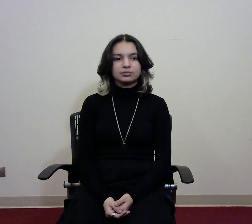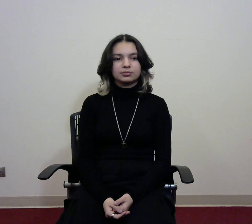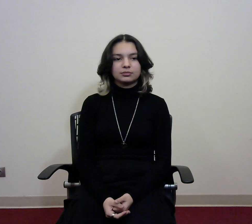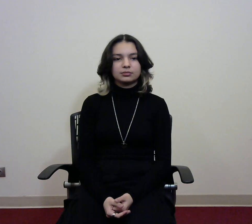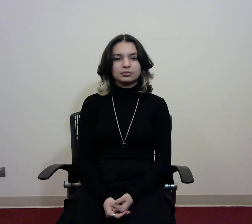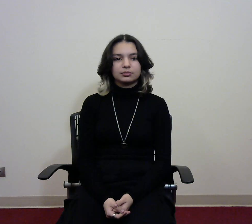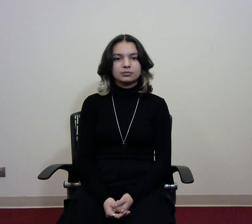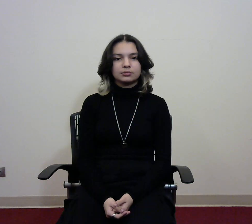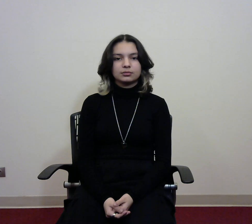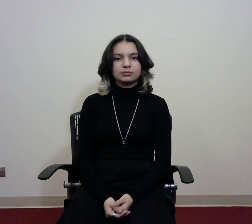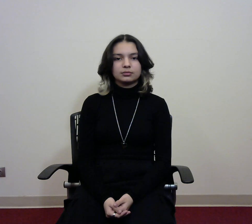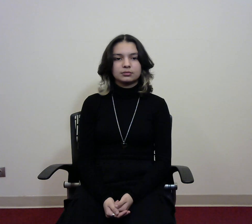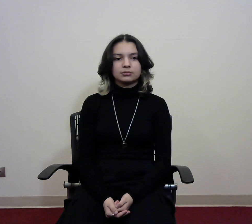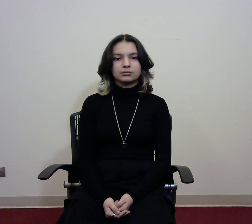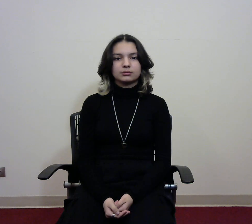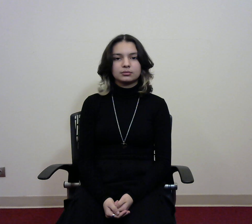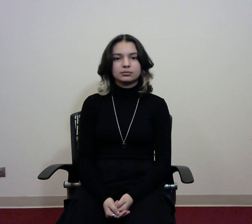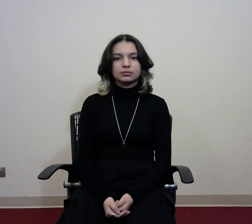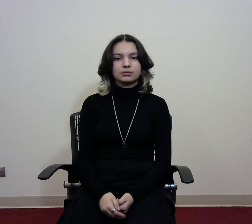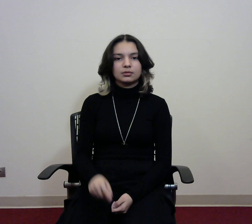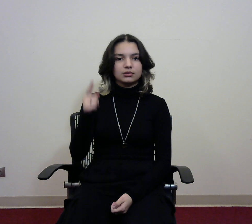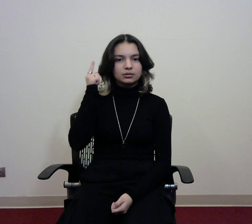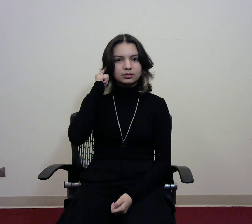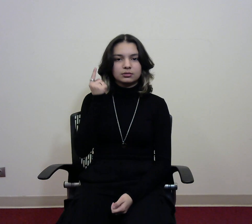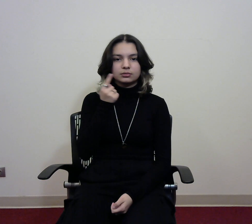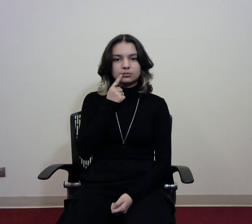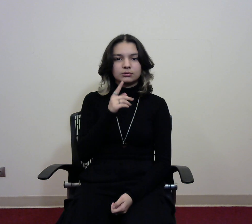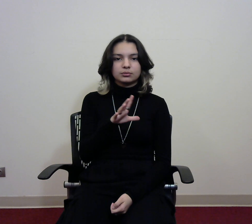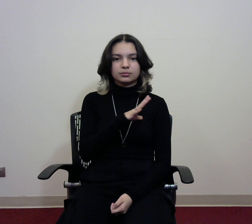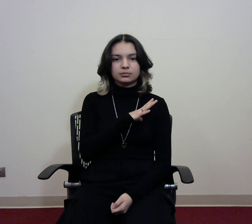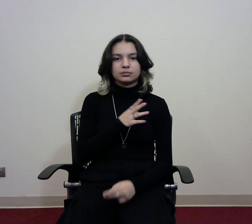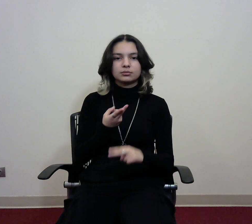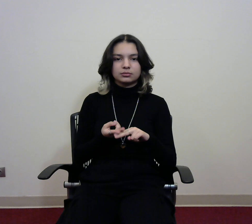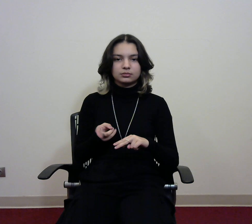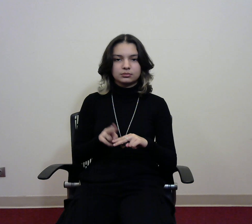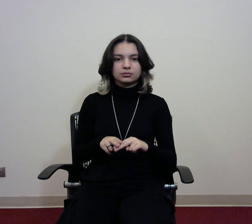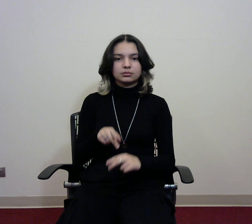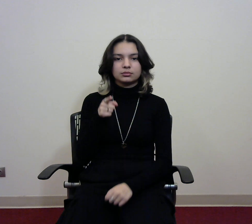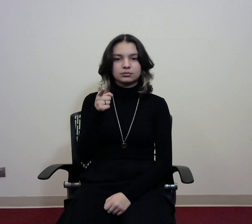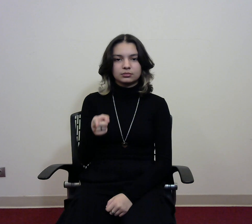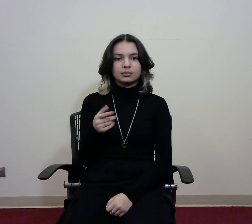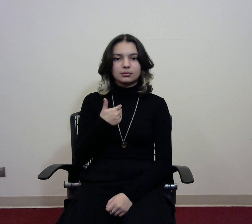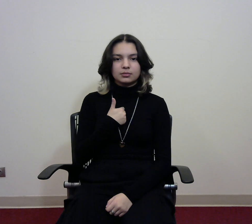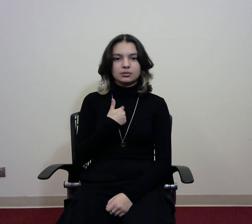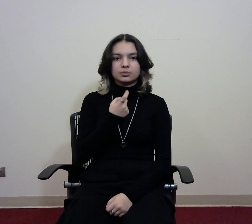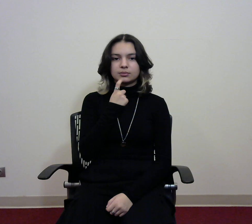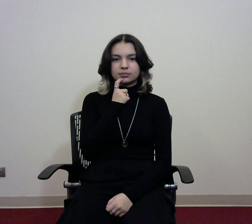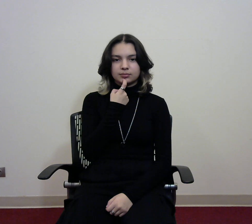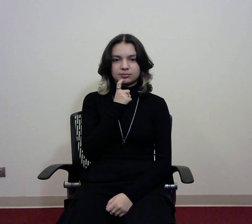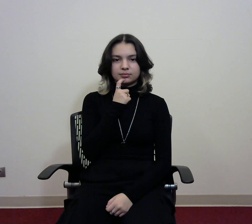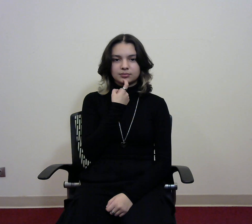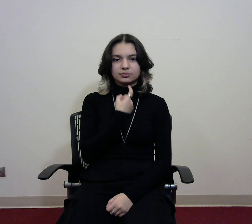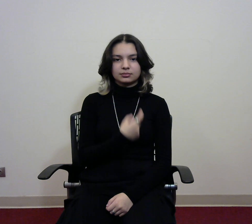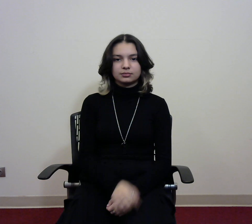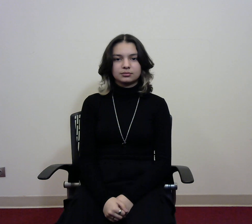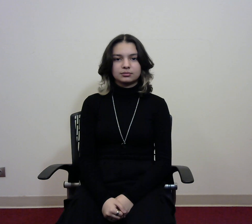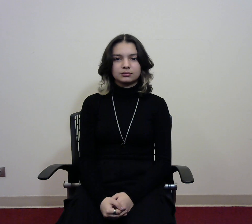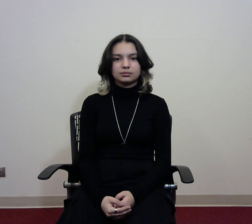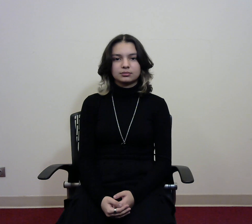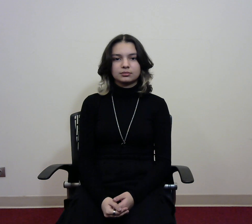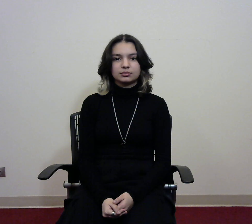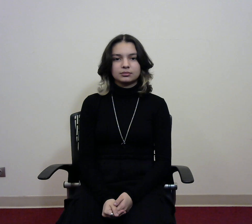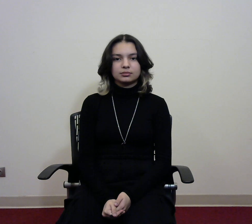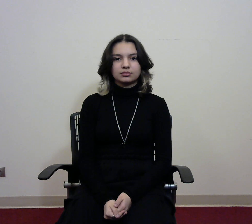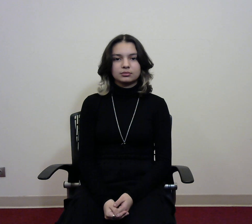Eşitmə məhdudiyyəti olduğuna görə bu mənə çətindir